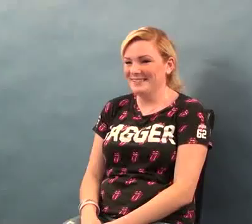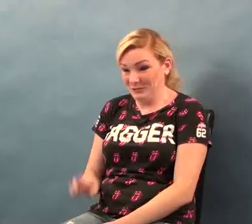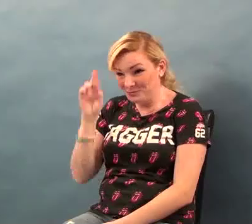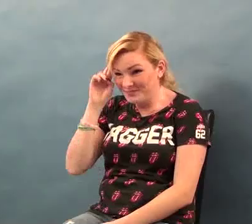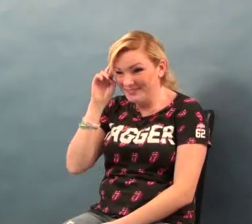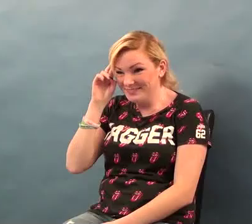Rozumiesz?